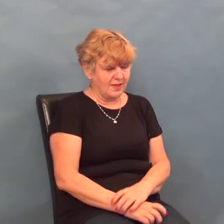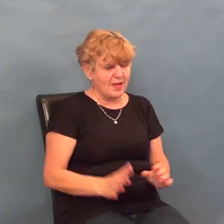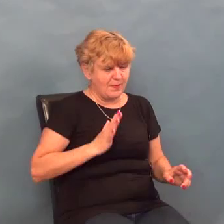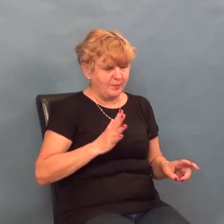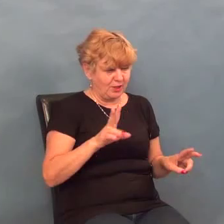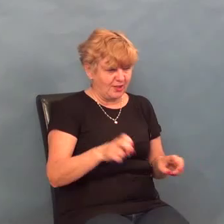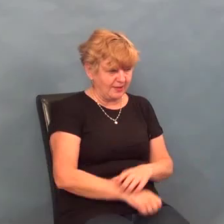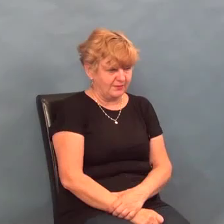Tytuł "niebezpieczeństwo".